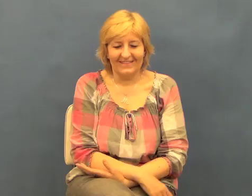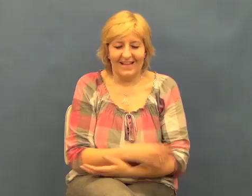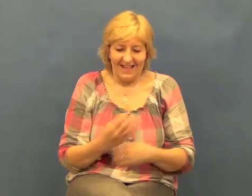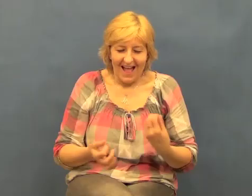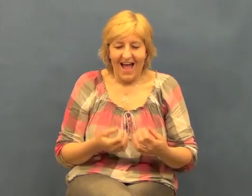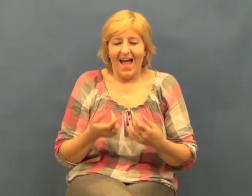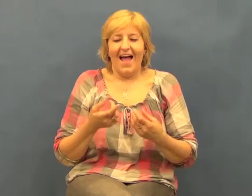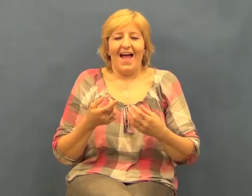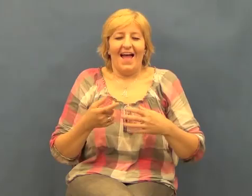To było opowiadanie.